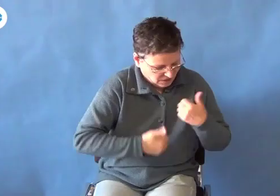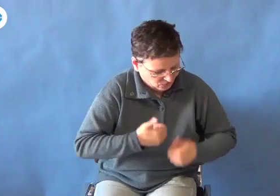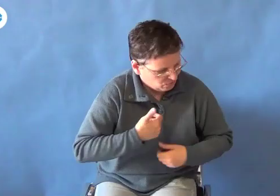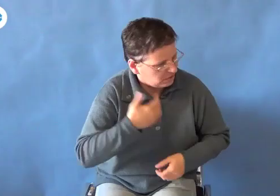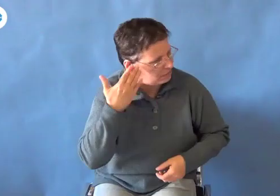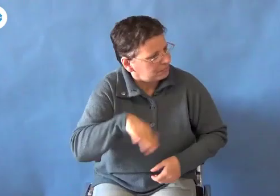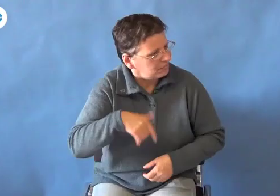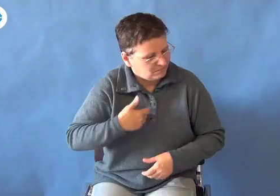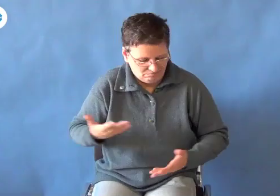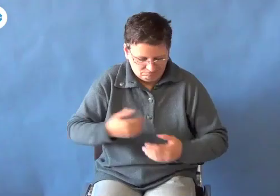Nie znam tego zawodu.